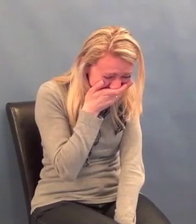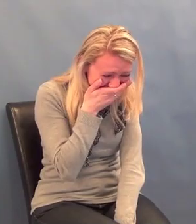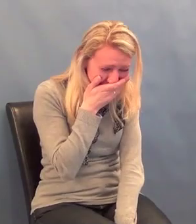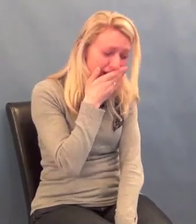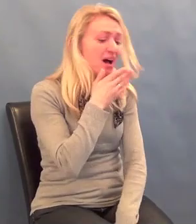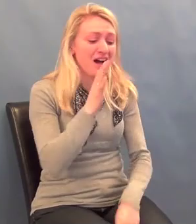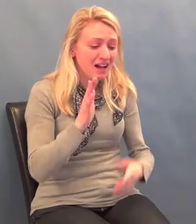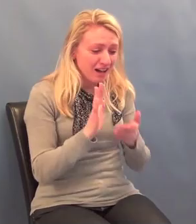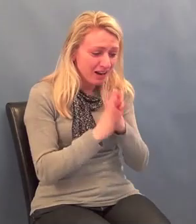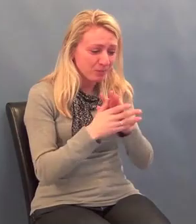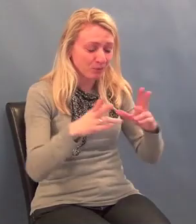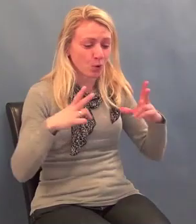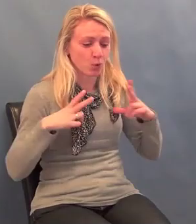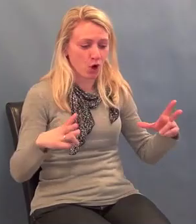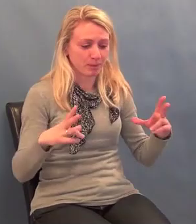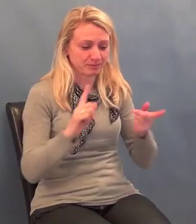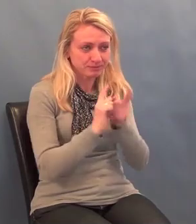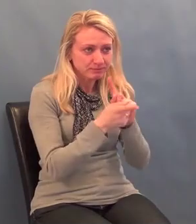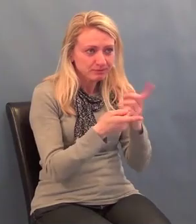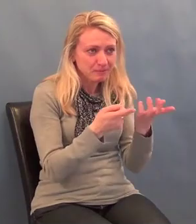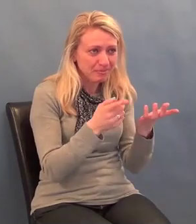Albo w czasie urlopu spotkamy się nad morzem?